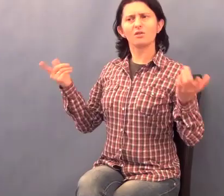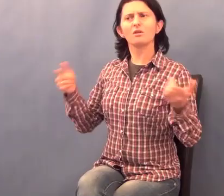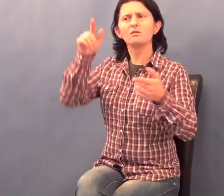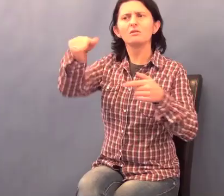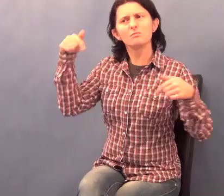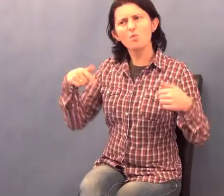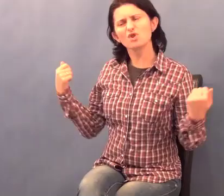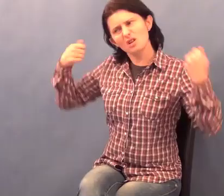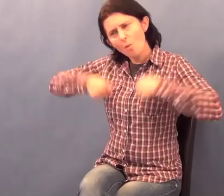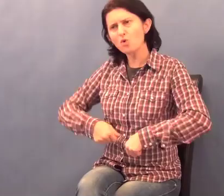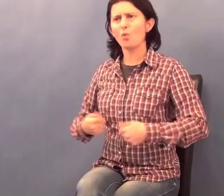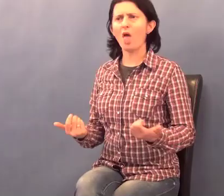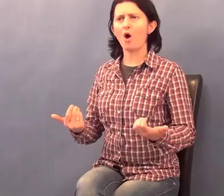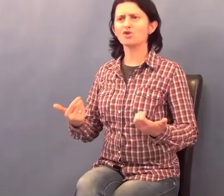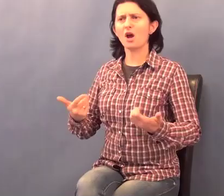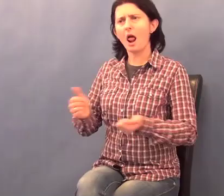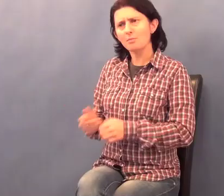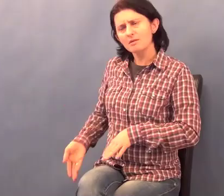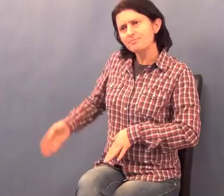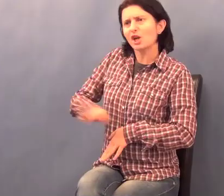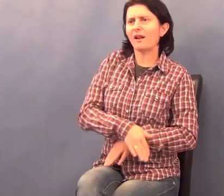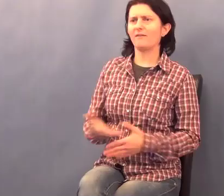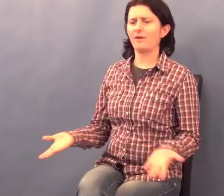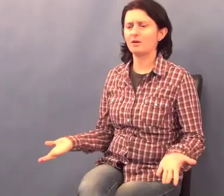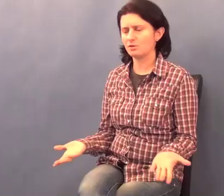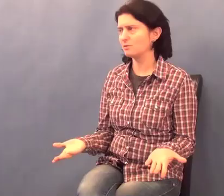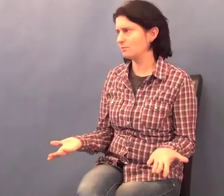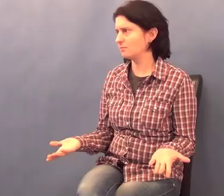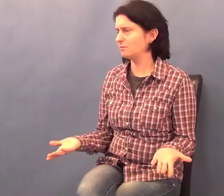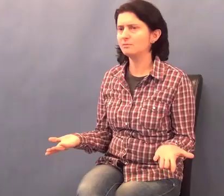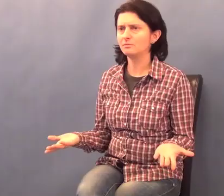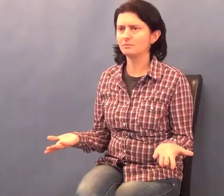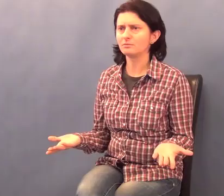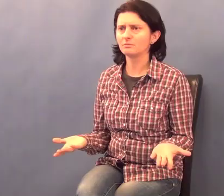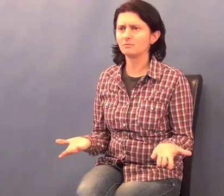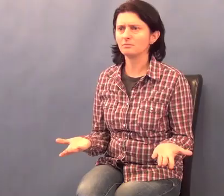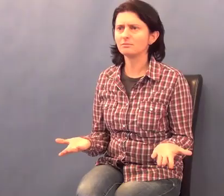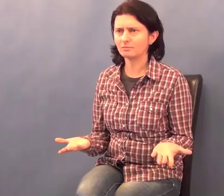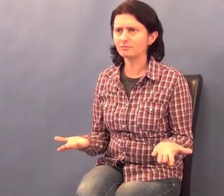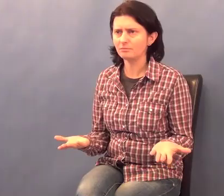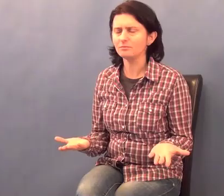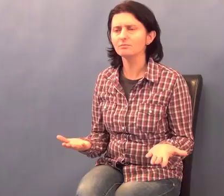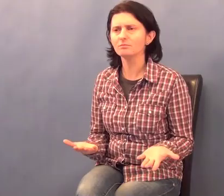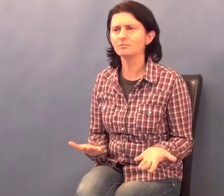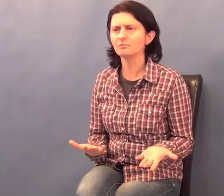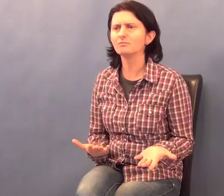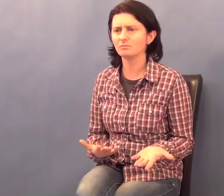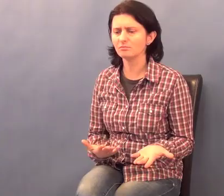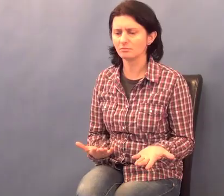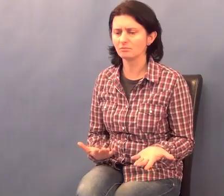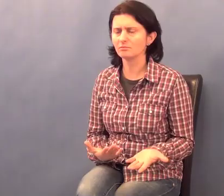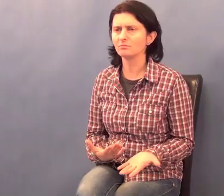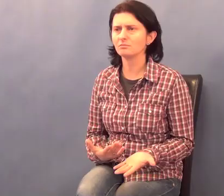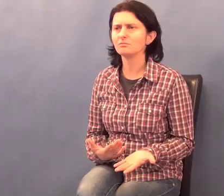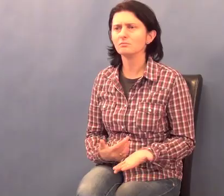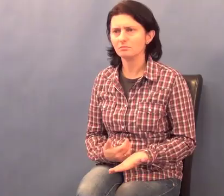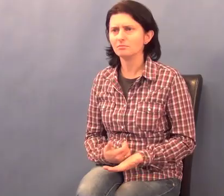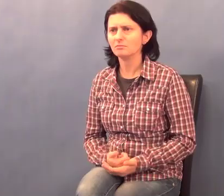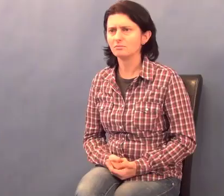Trzeba założyć jakieś ubrania, albo czymś się przykryć.